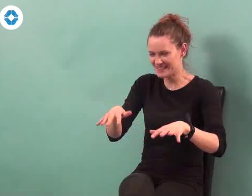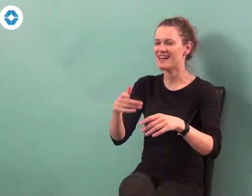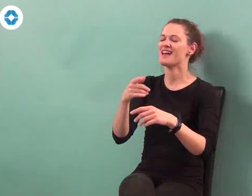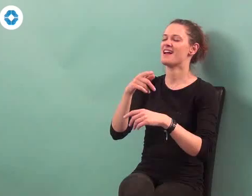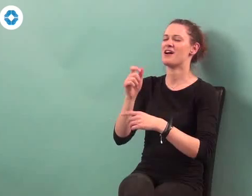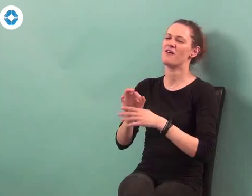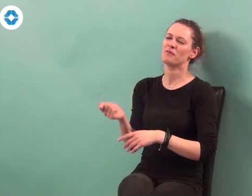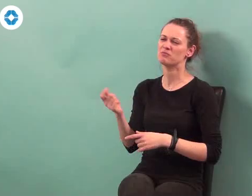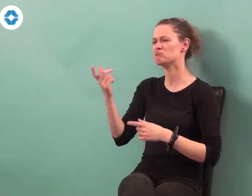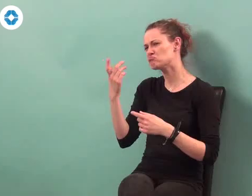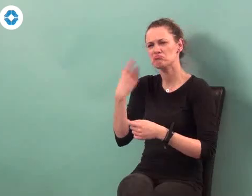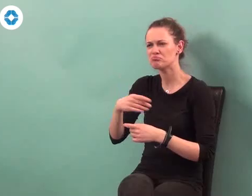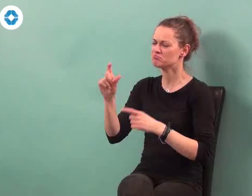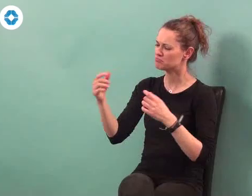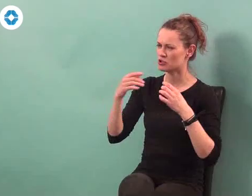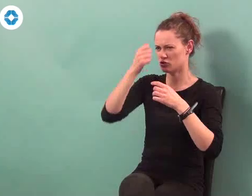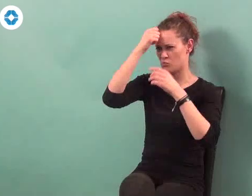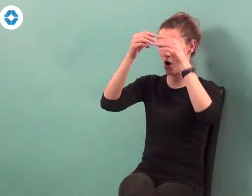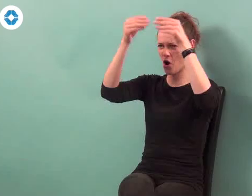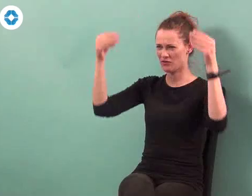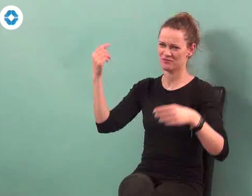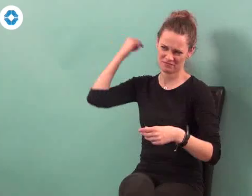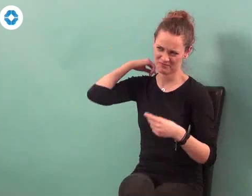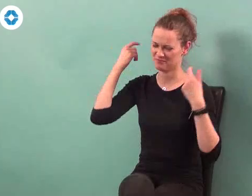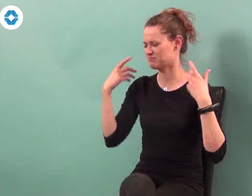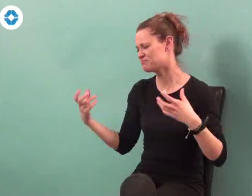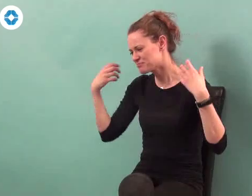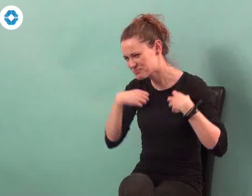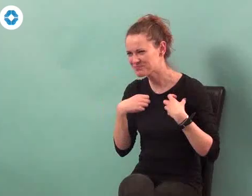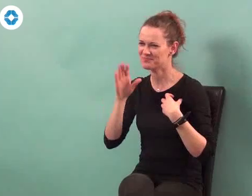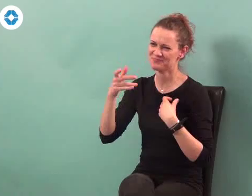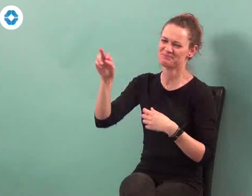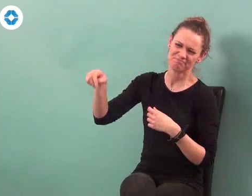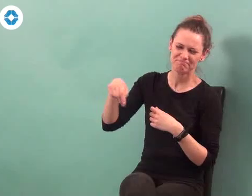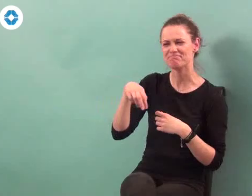W tym czasie Charlie nieświadomy niczego zakłada na plecy taflę szkła i wychodzi.